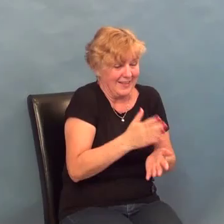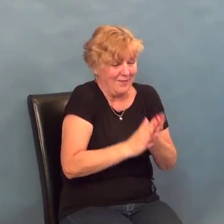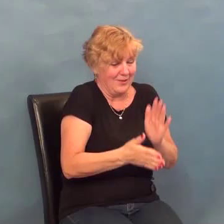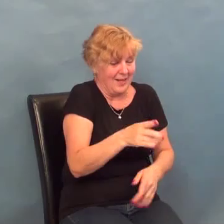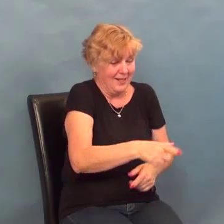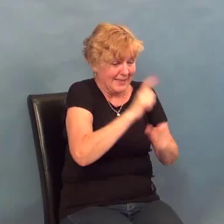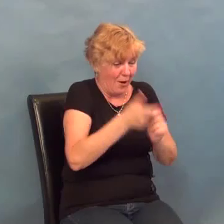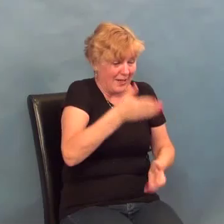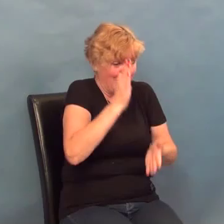Cały czas sprzątanie i sprzątanie.